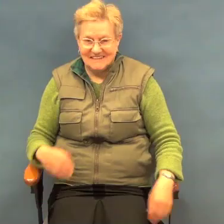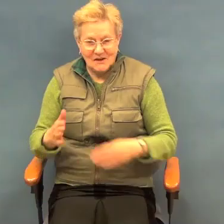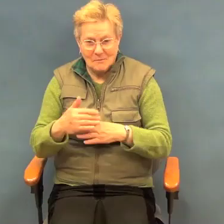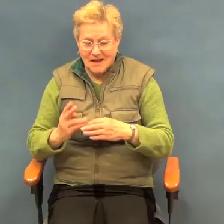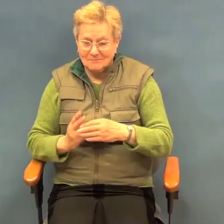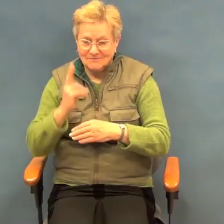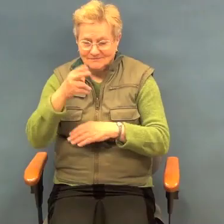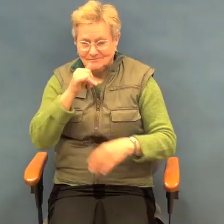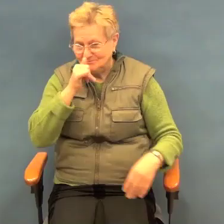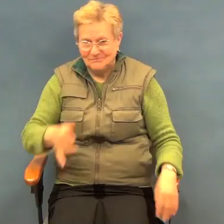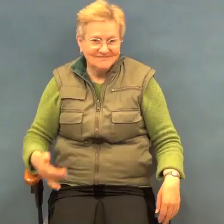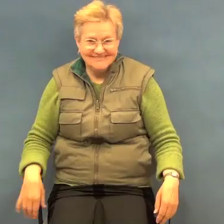Ryba nie może wyskoczyć.